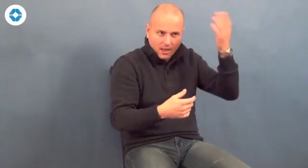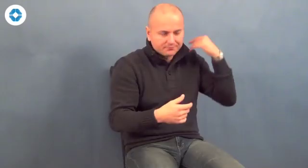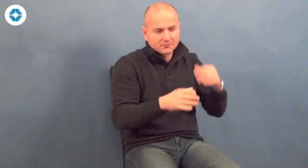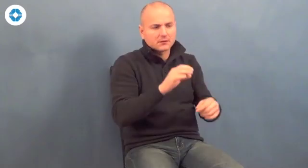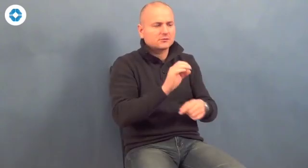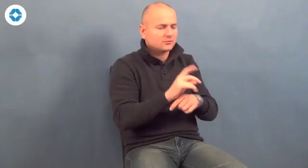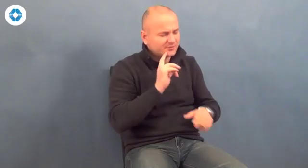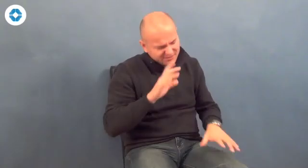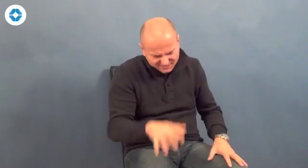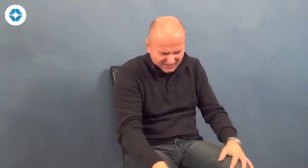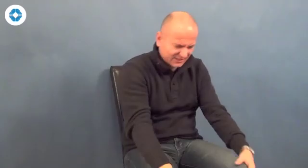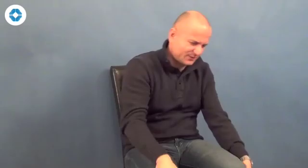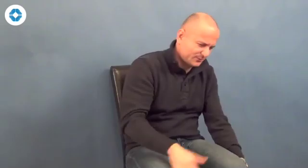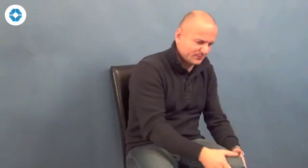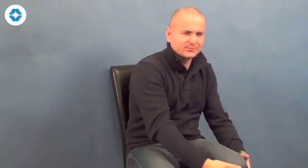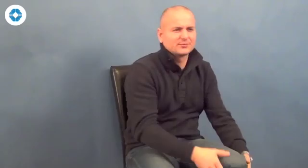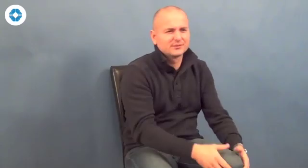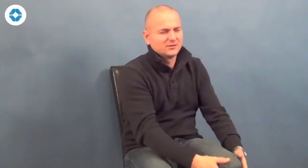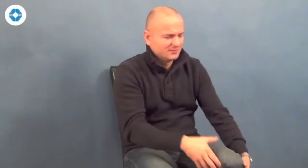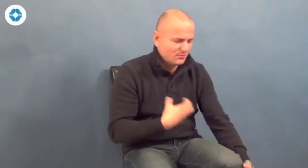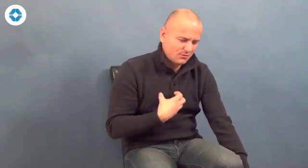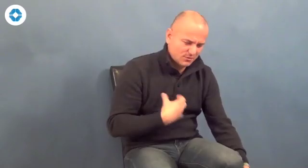Chłopca boli noga, pociera ją.